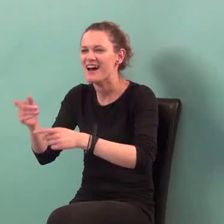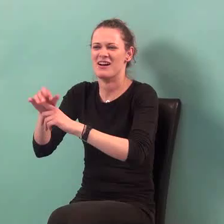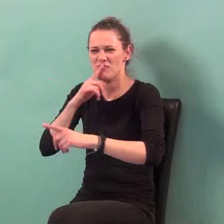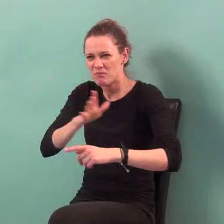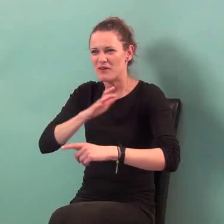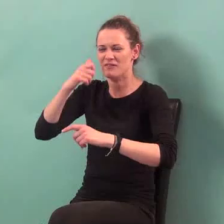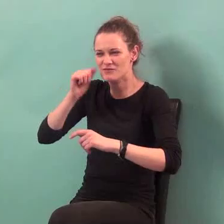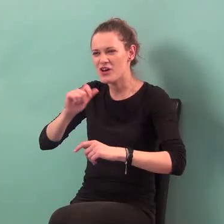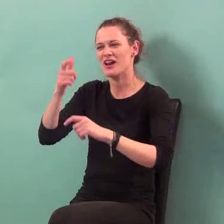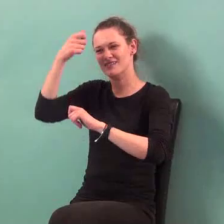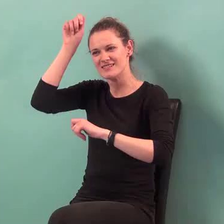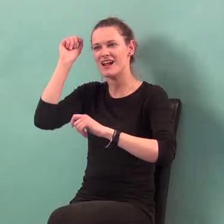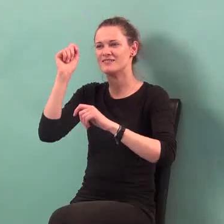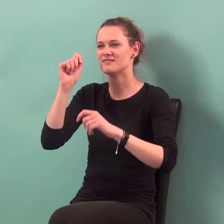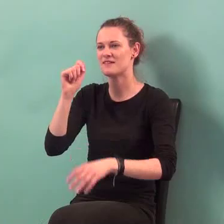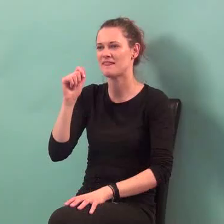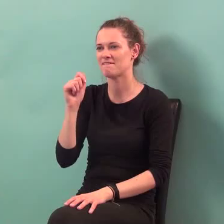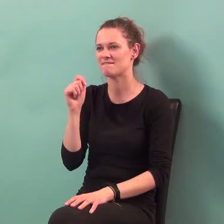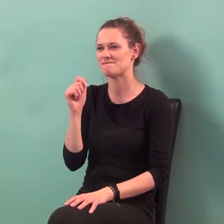Mówią: "Wczoraj była straż pożarna."